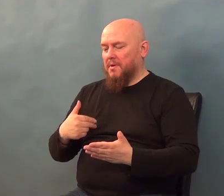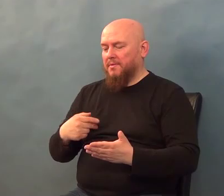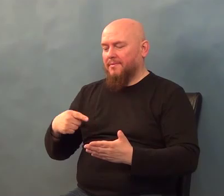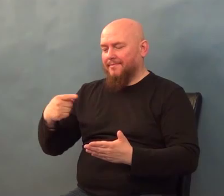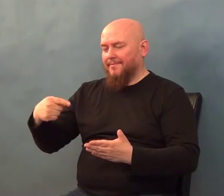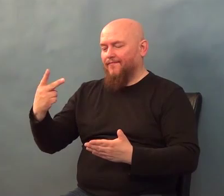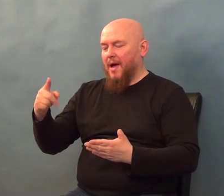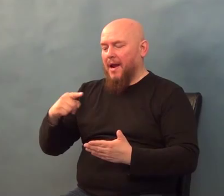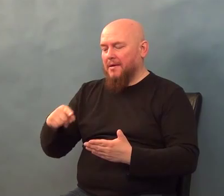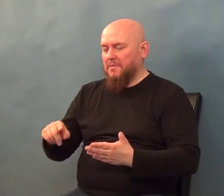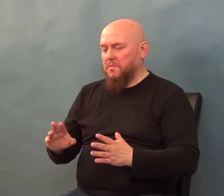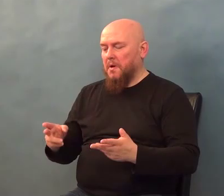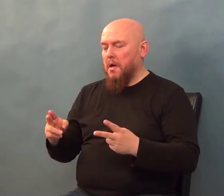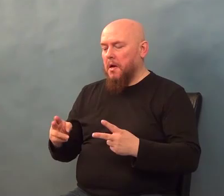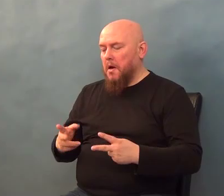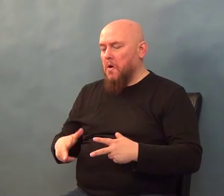Mam wolne tylko dwa razy, w sobotę i niedzielę.